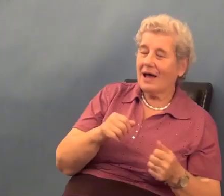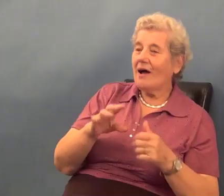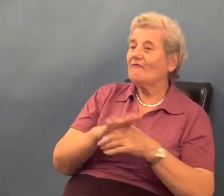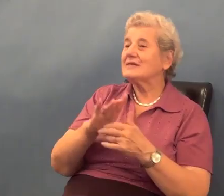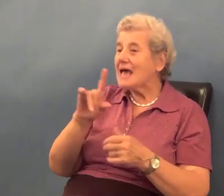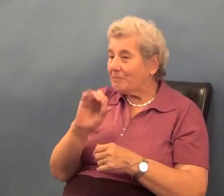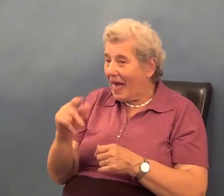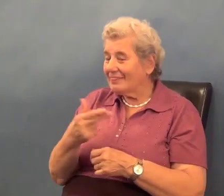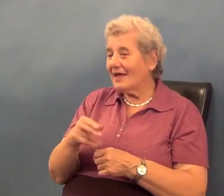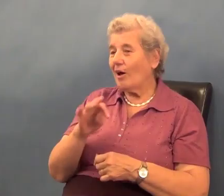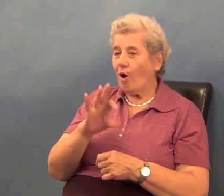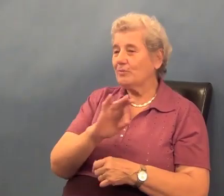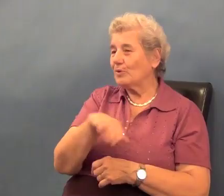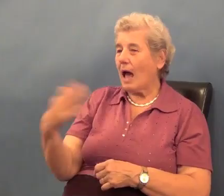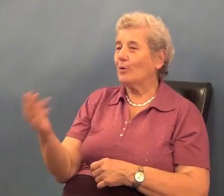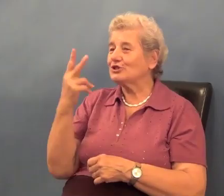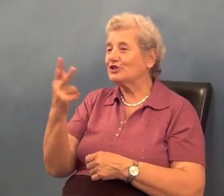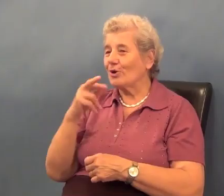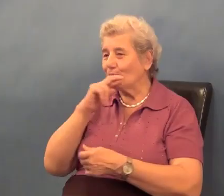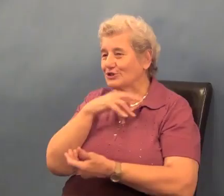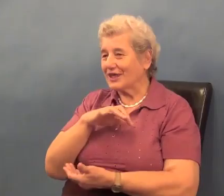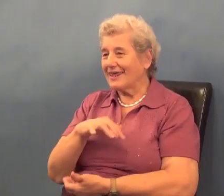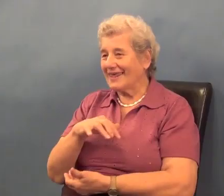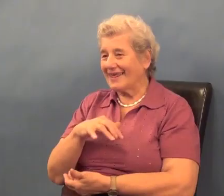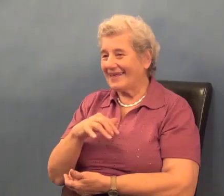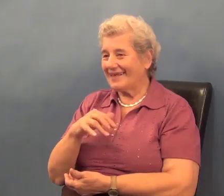W zamian chłopiec dał mu trzy gruszki.